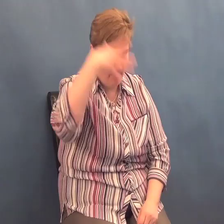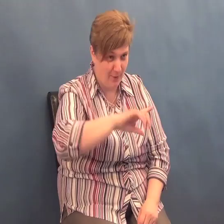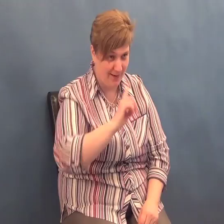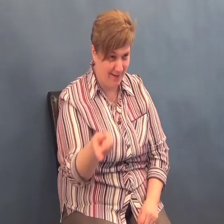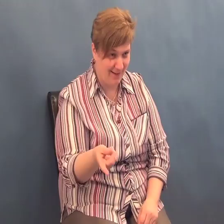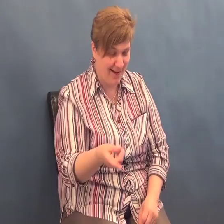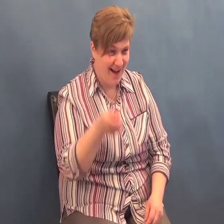Nie wolno?